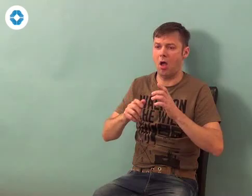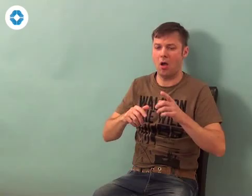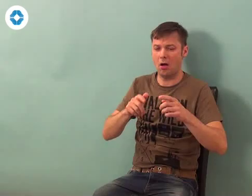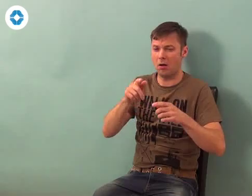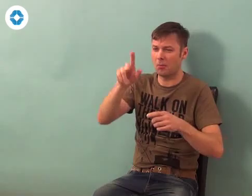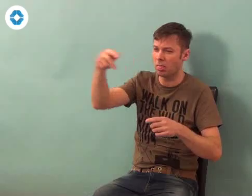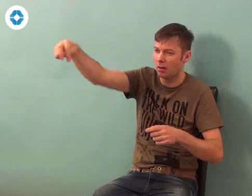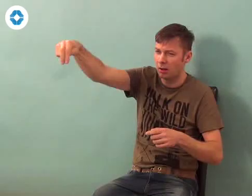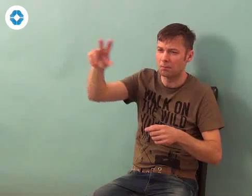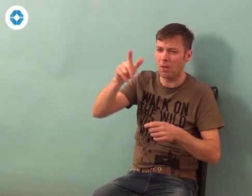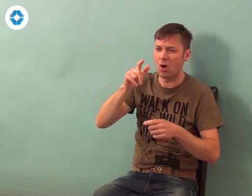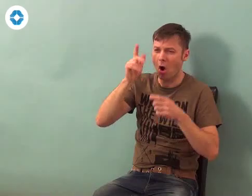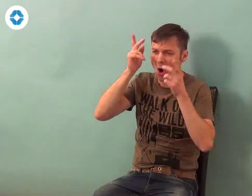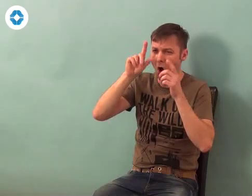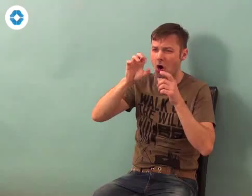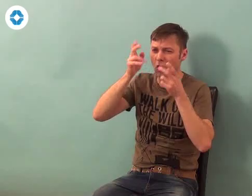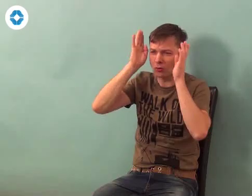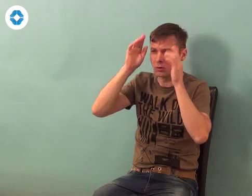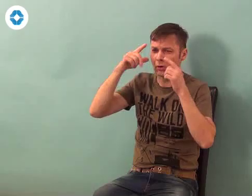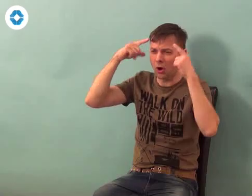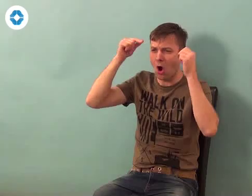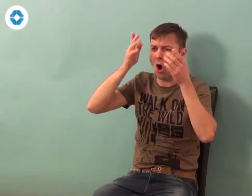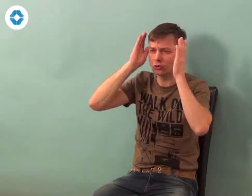Z oddali było widać, że idzie osioł.